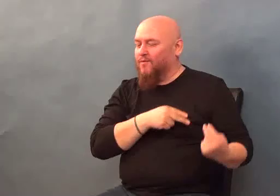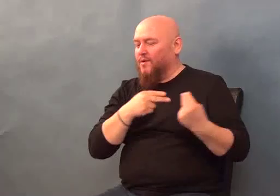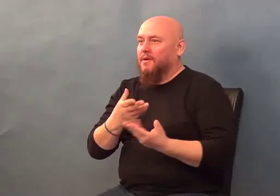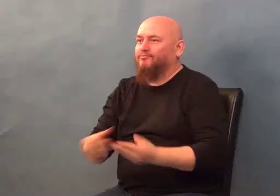Zniknęło!